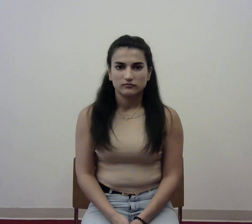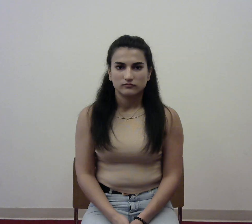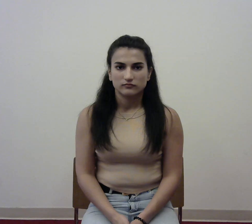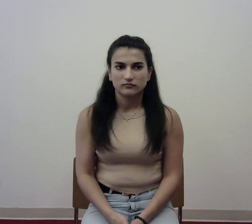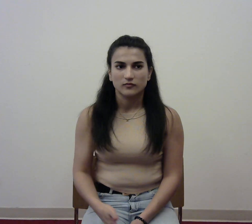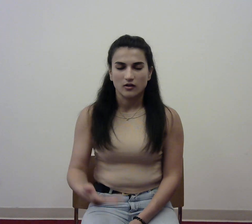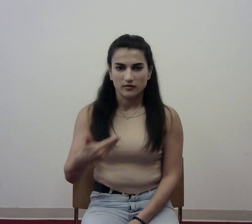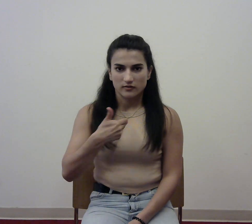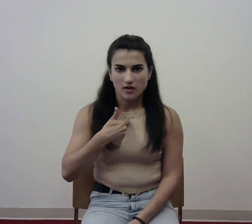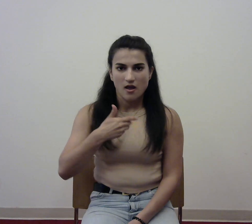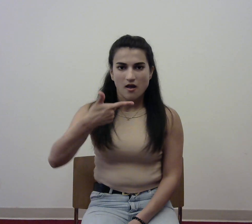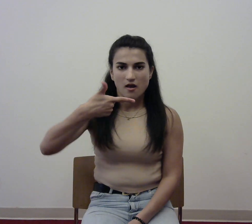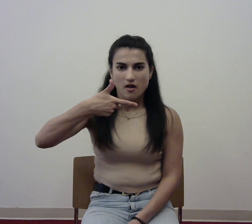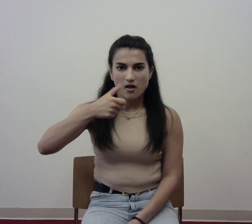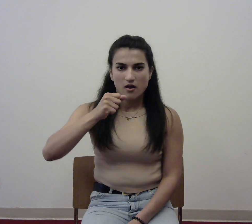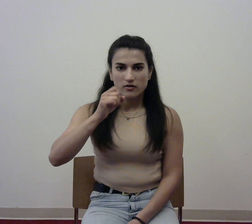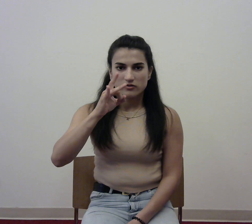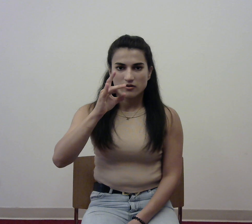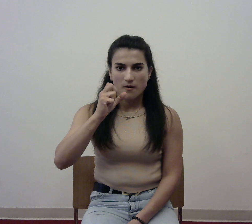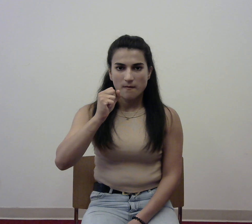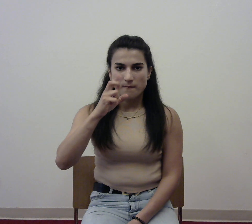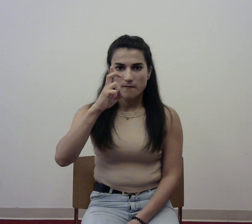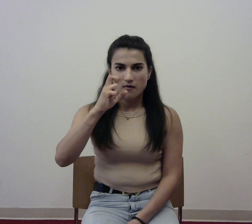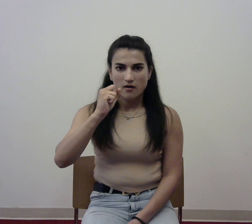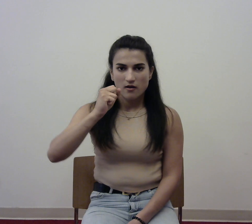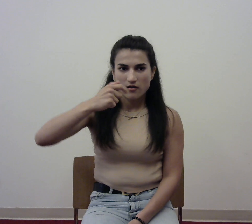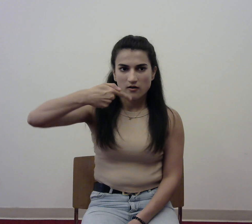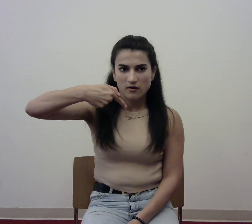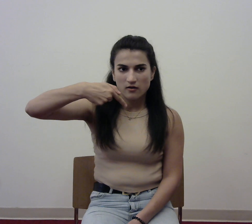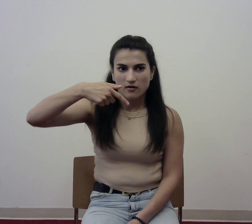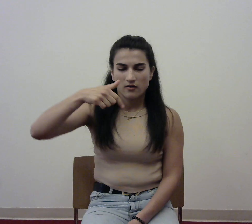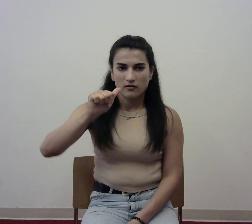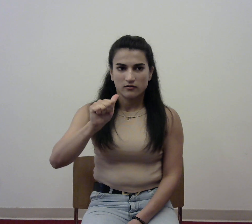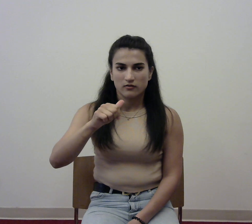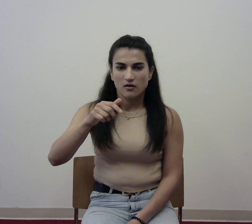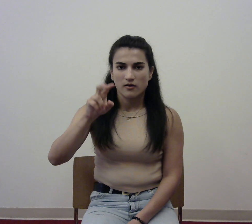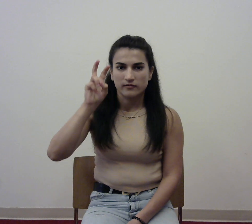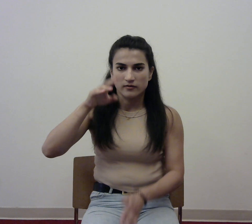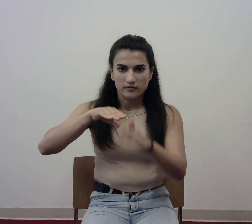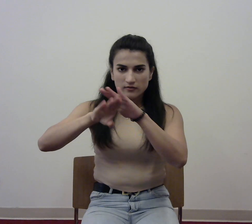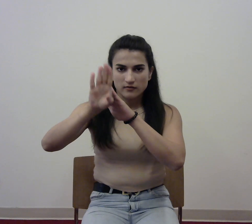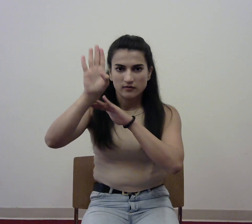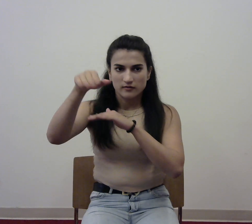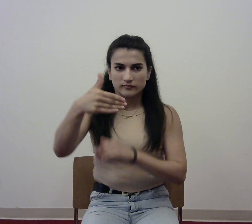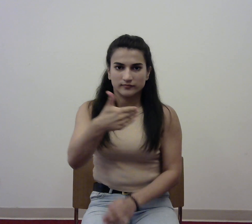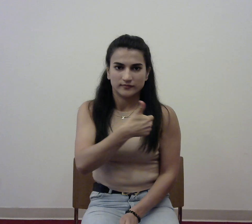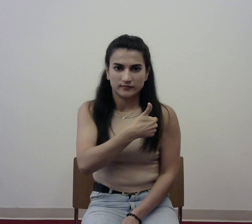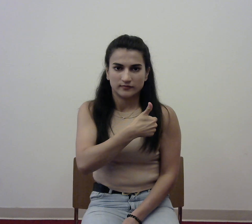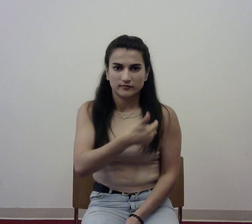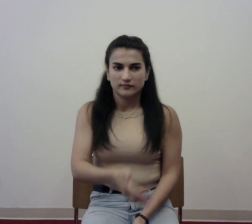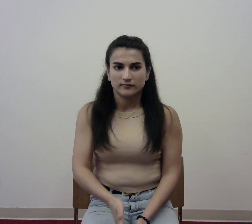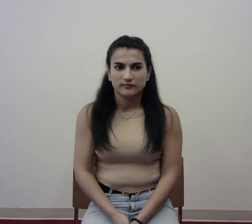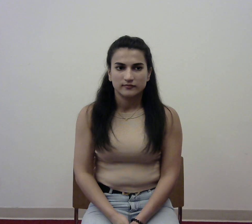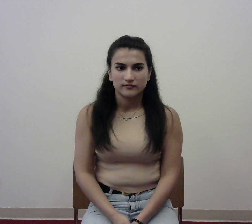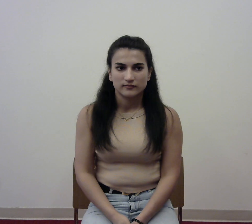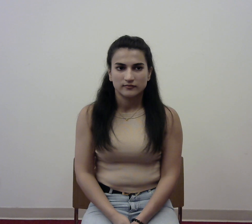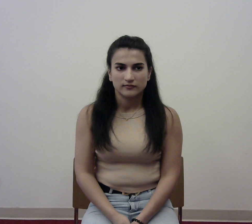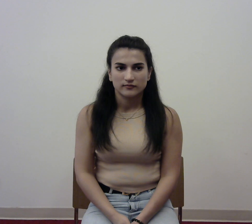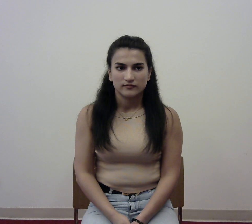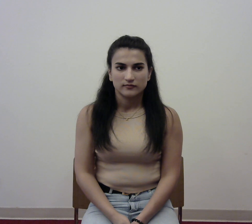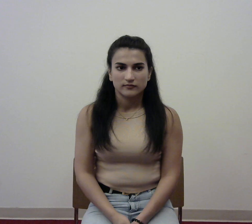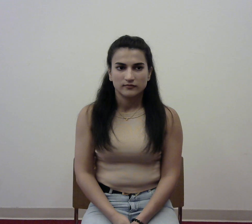Mən Qarabağa getmək istəyirəm